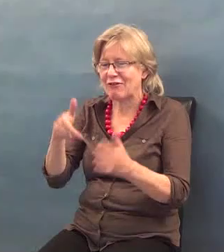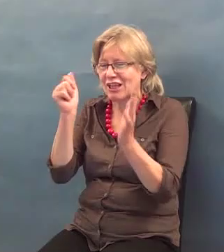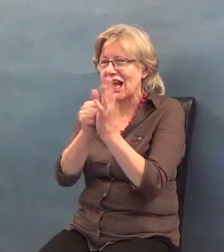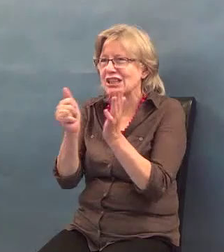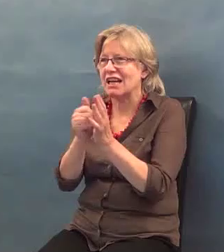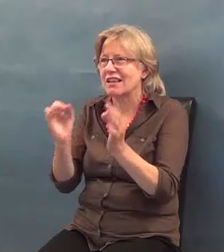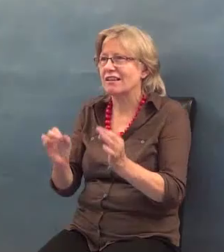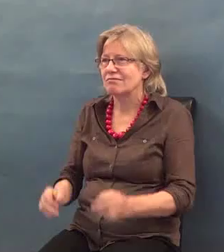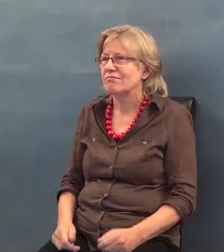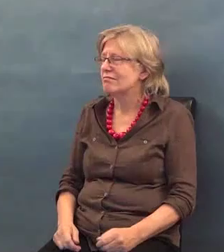Teraz jest dwa tysiące szesnasty.